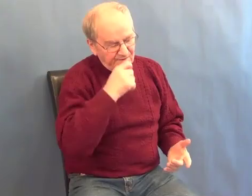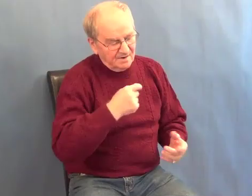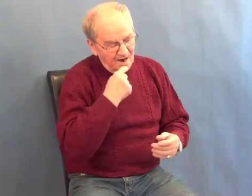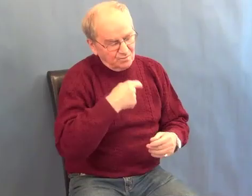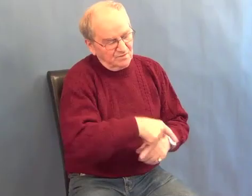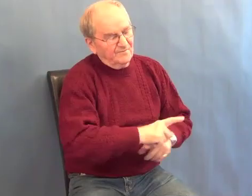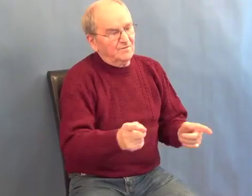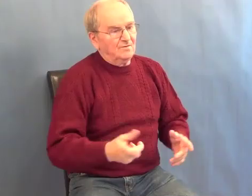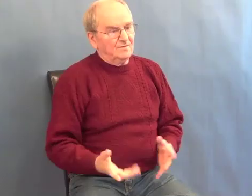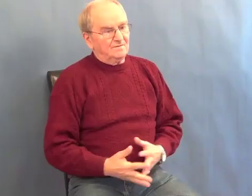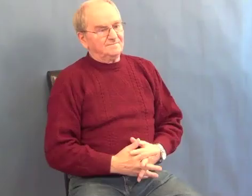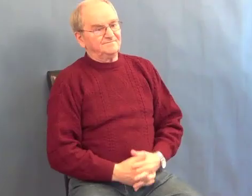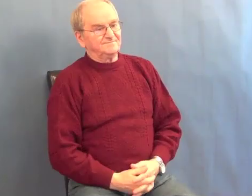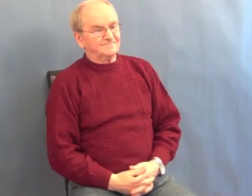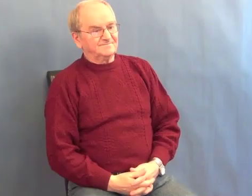Pić wódki i jeść tu nie wolno.